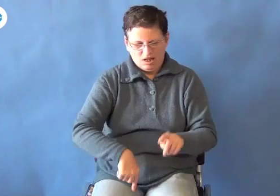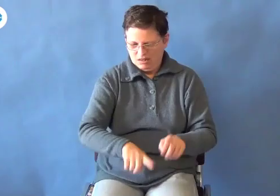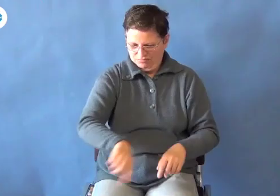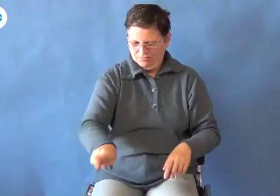To jest źle.